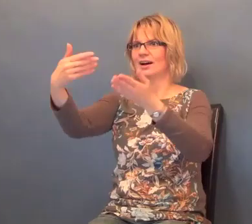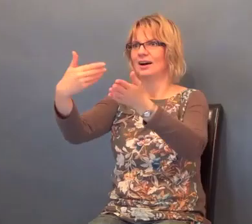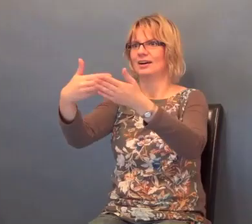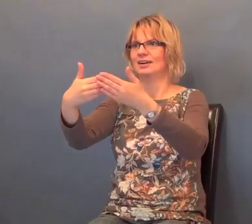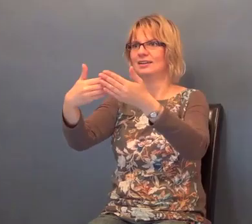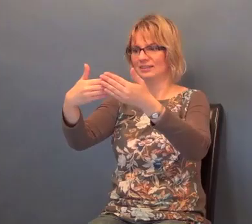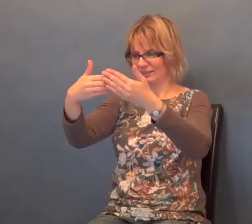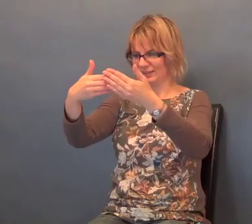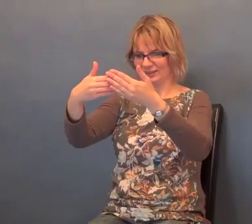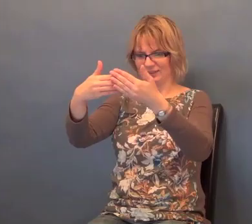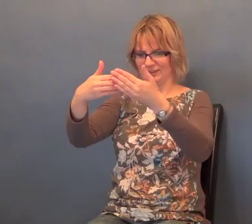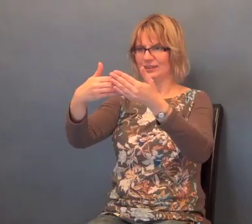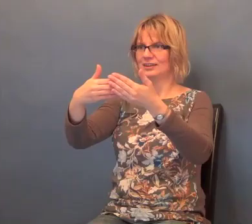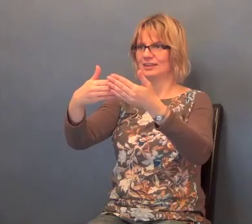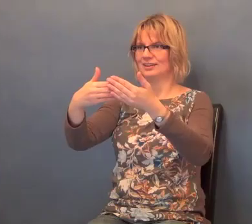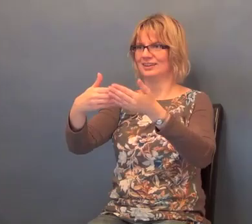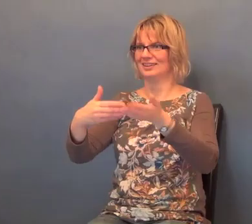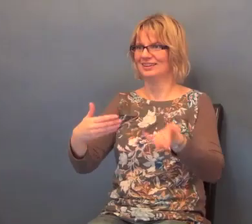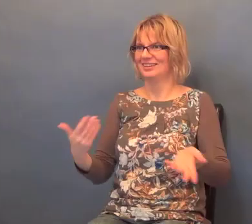Dlaczego?